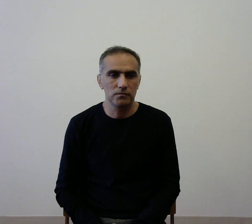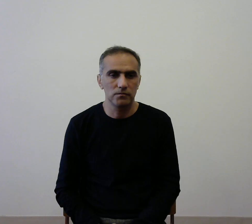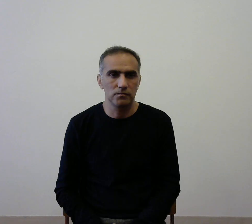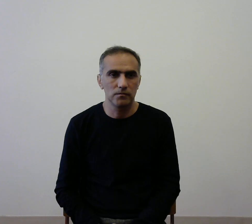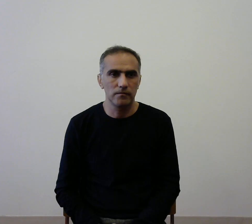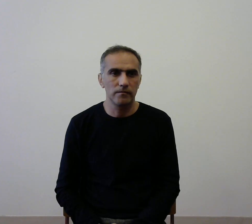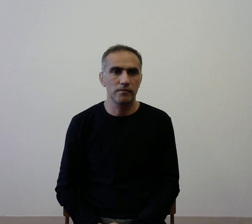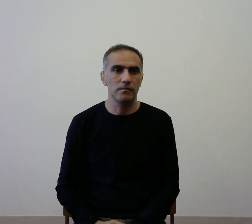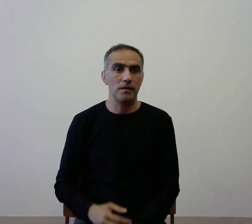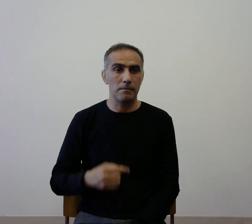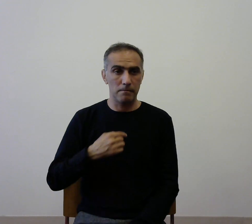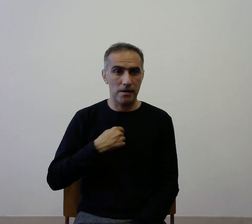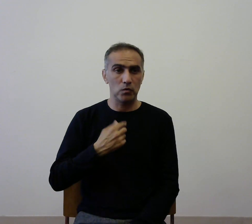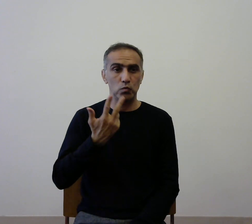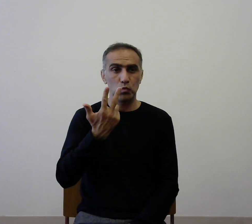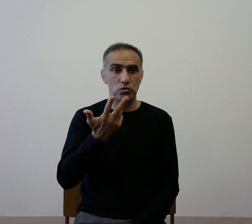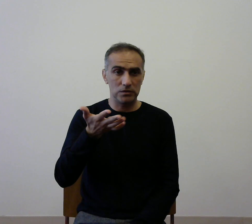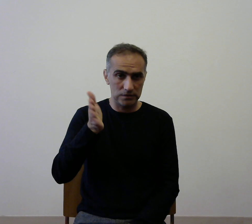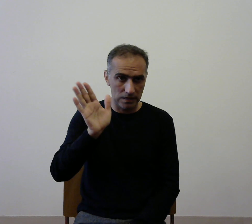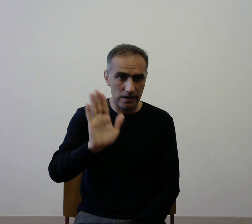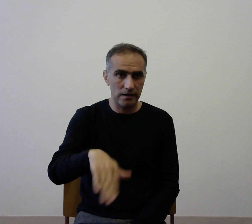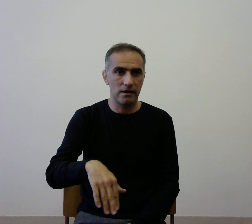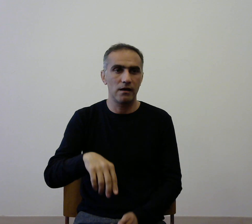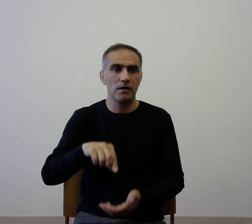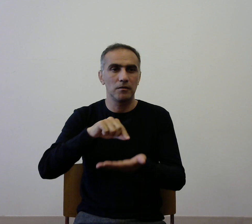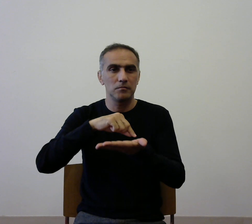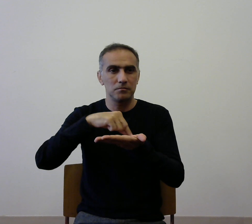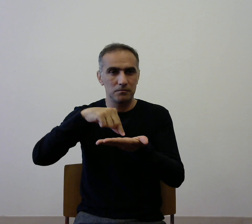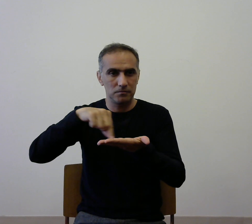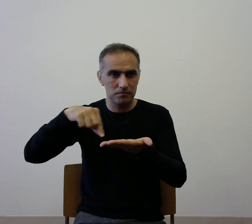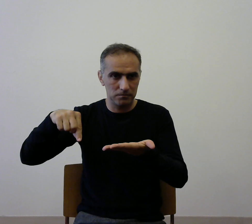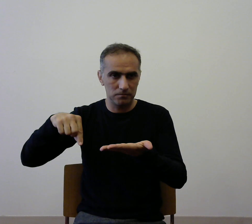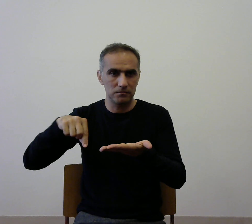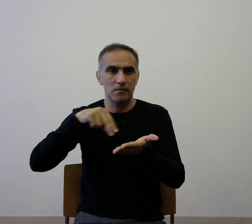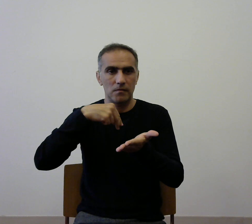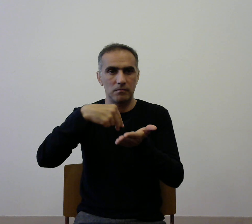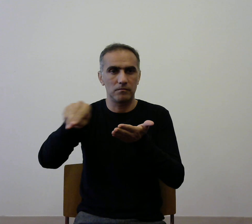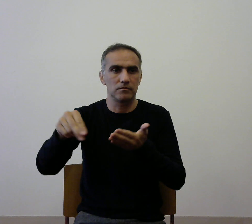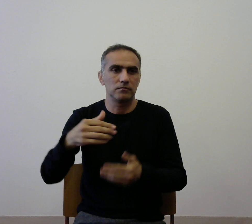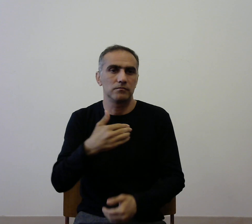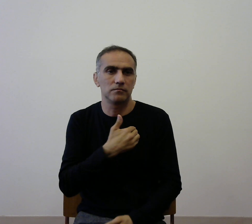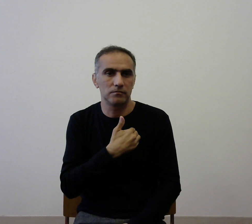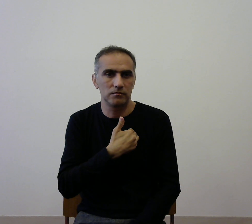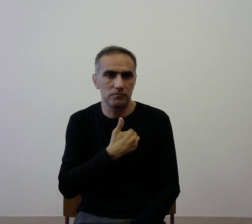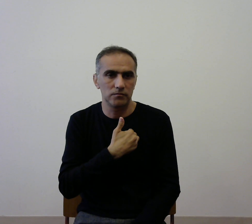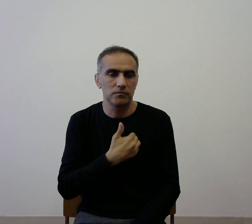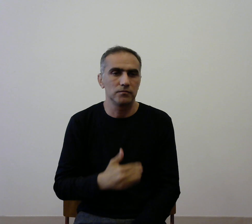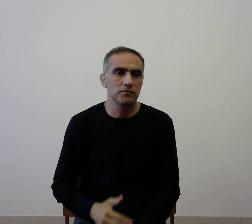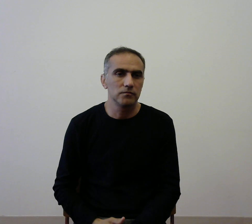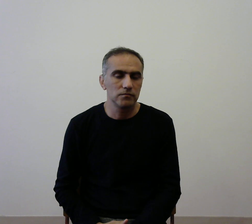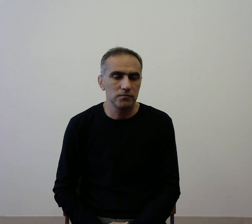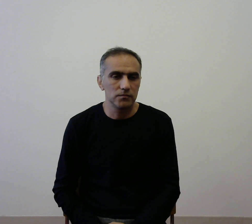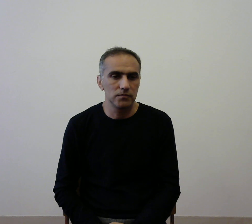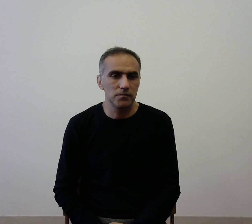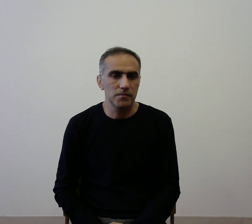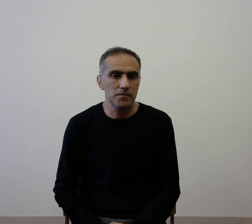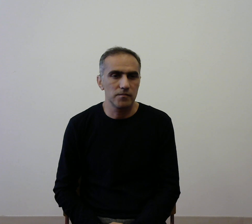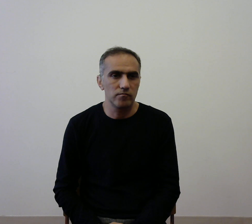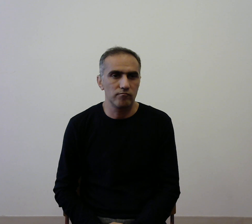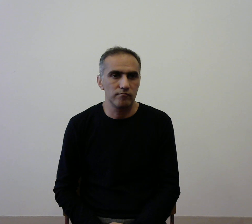Mən 3 ədəd qələm almaq istərdim